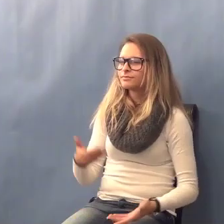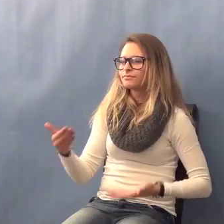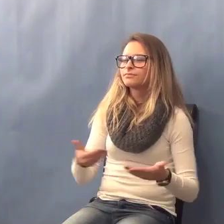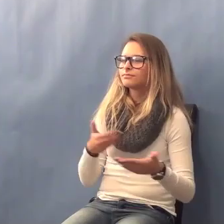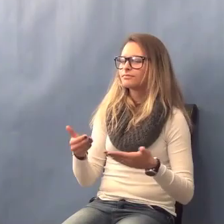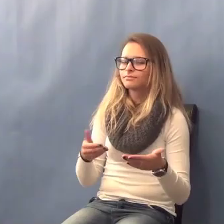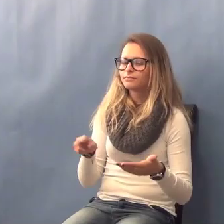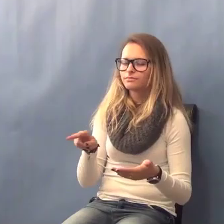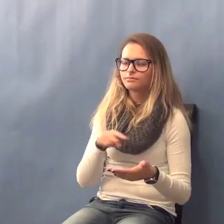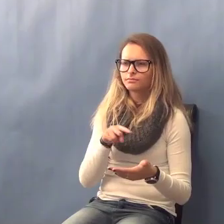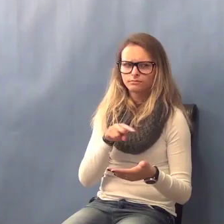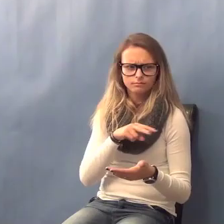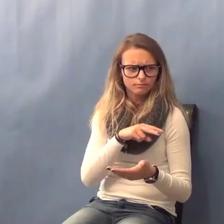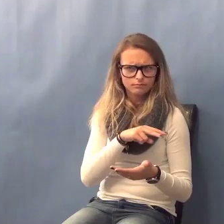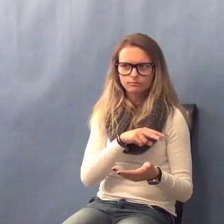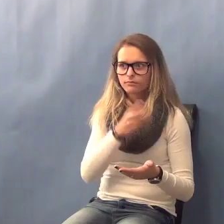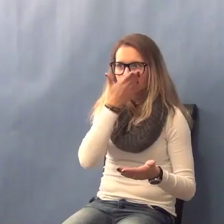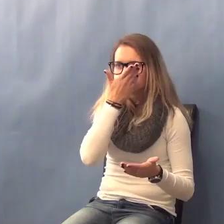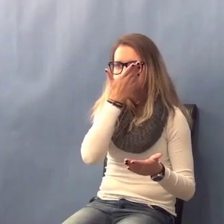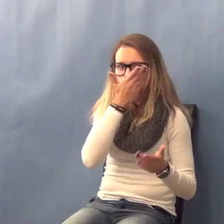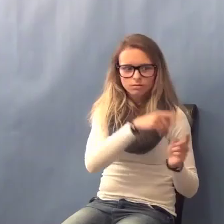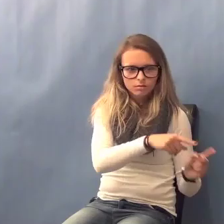Szedł sobie i zauważył, że tam czegoś nie ma.